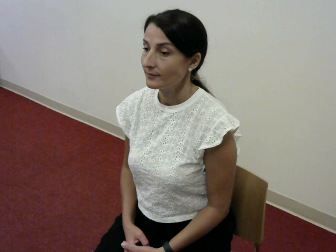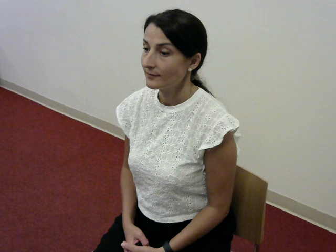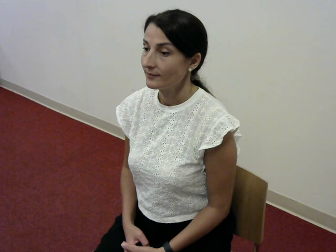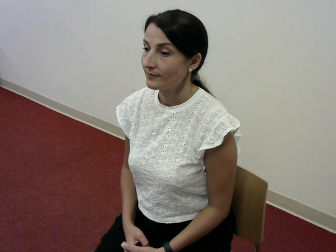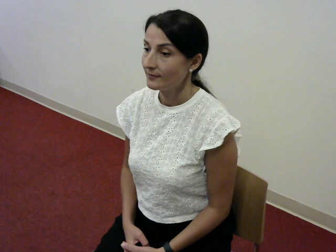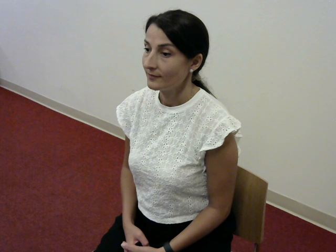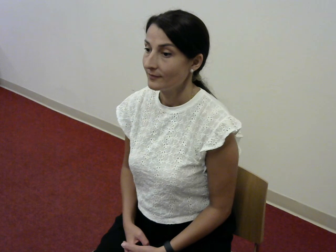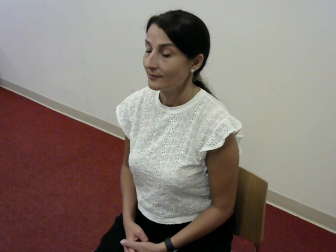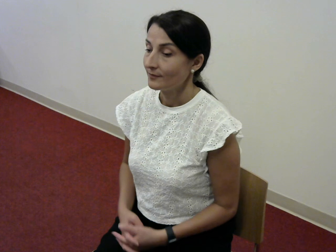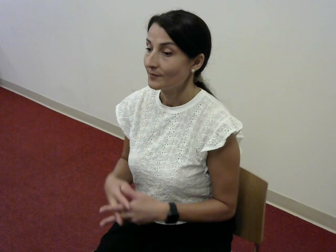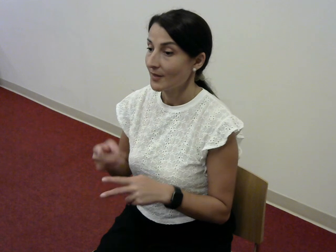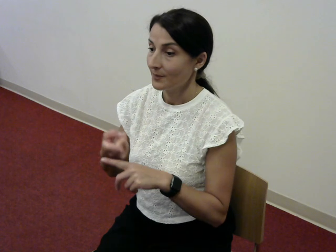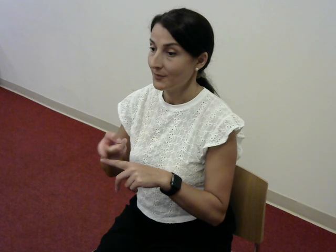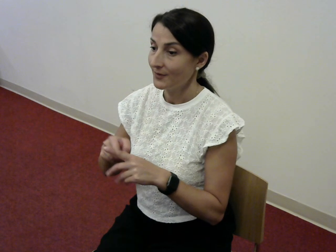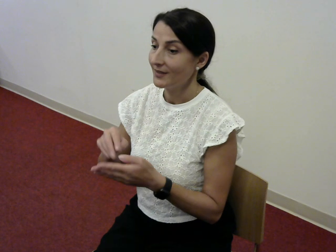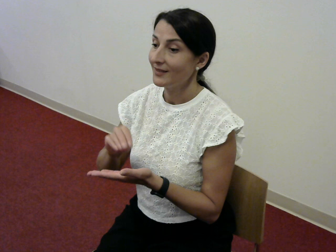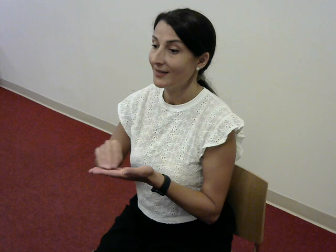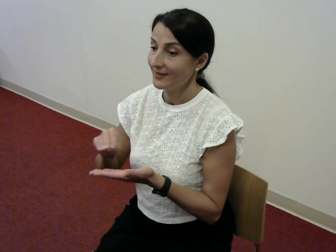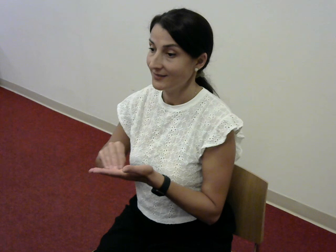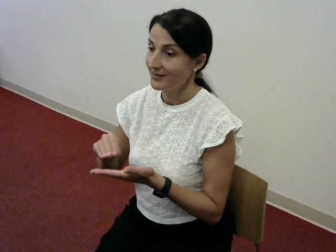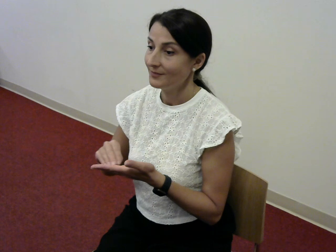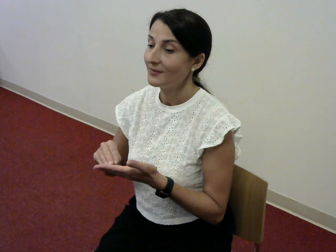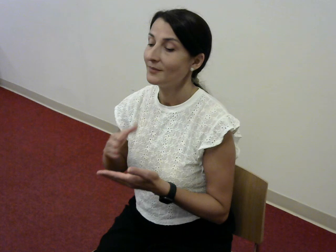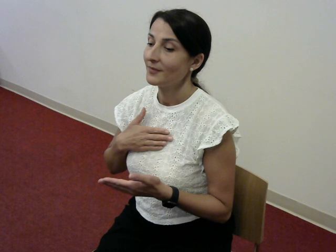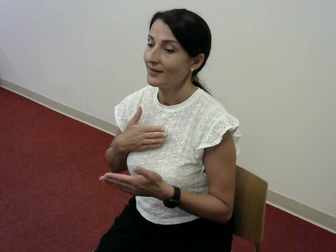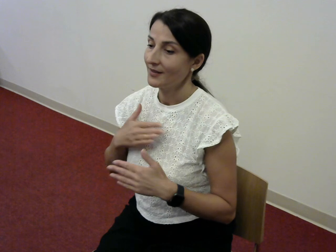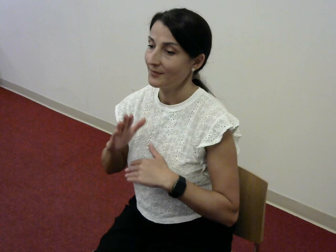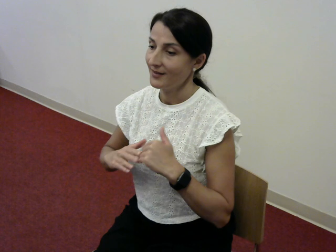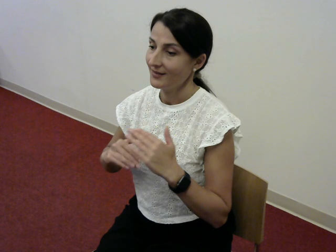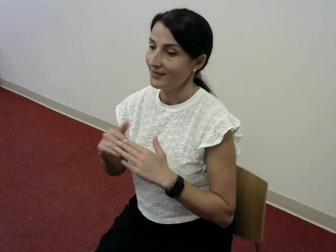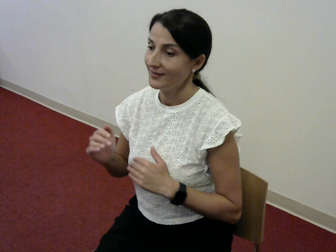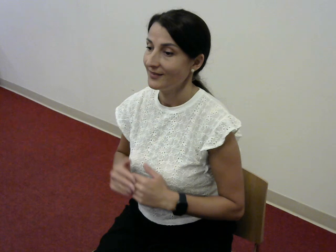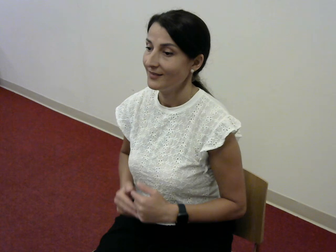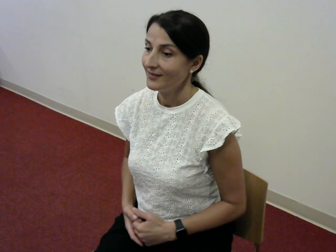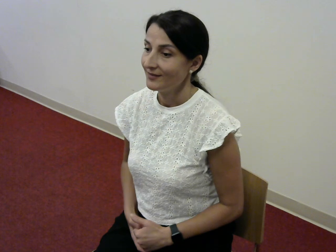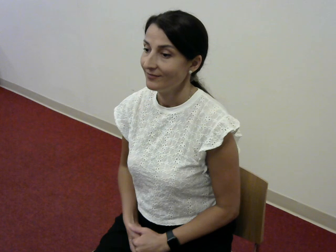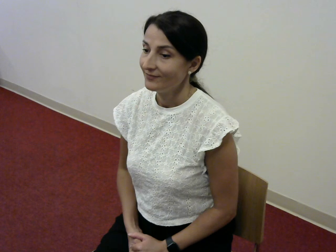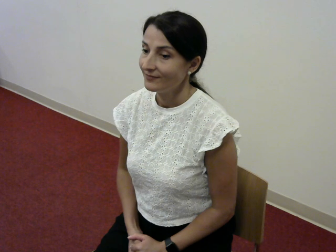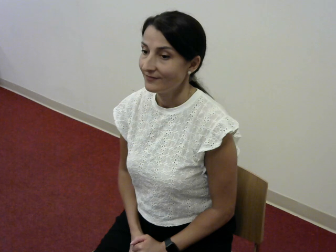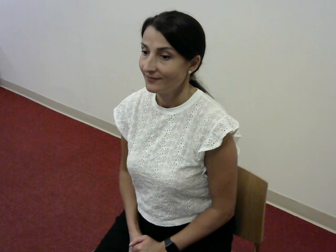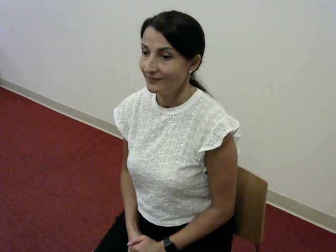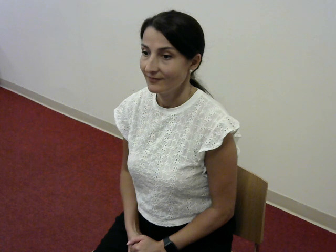Bu yazılar mənə aiddir